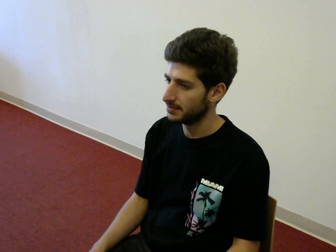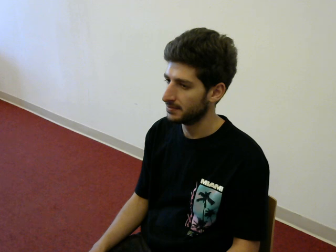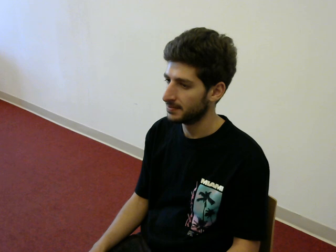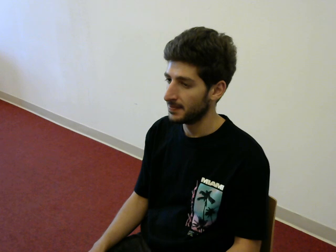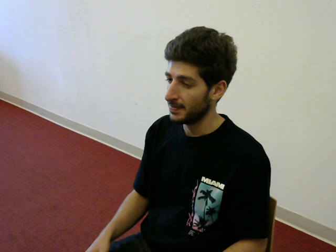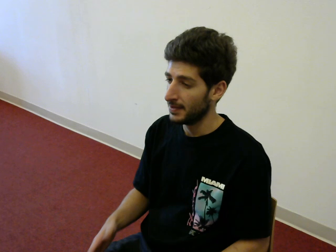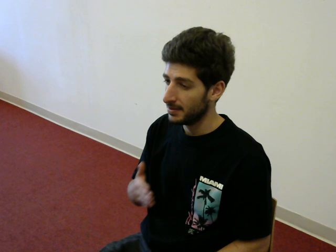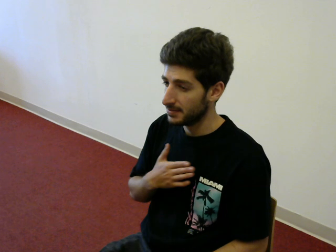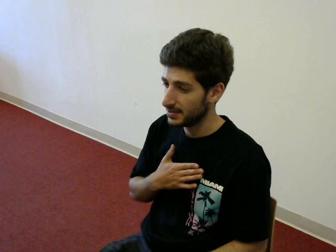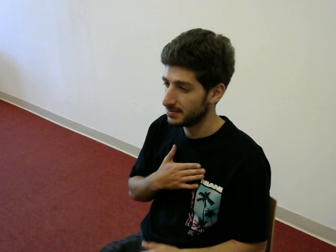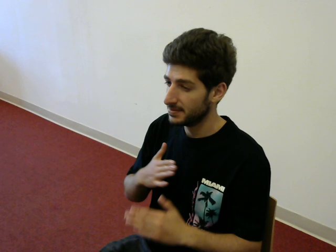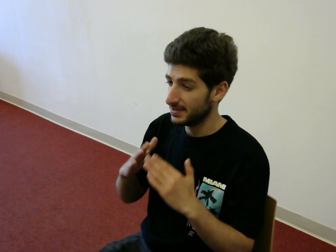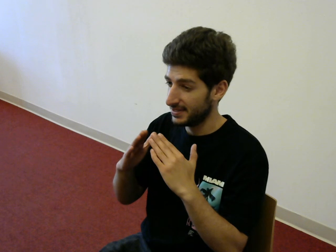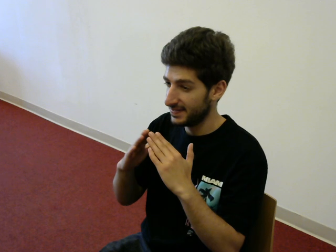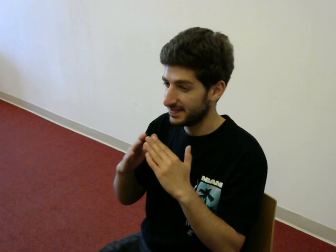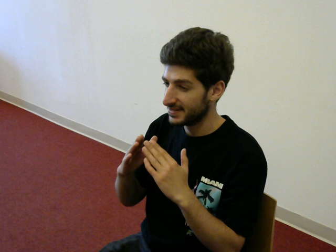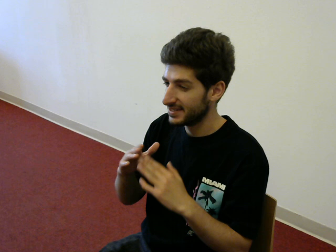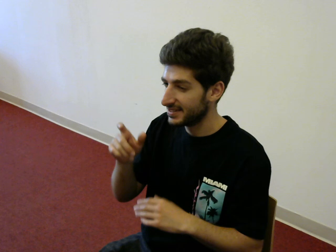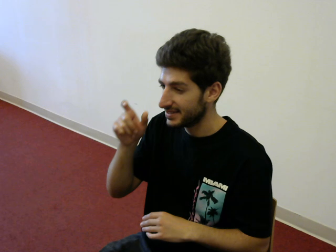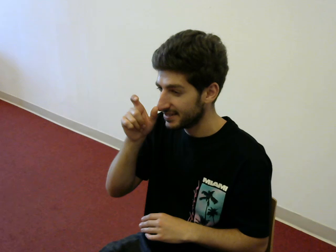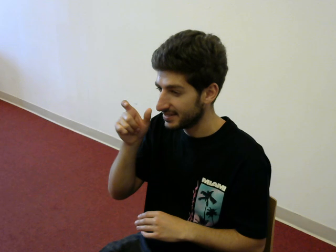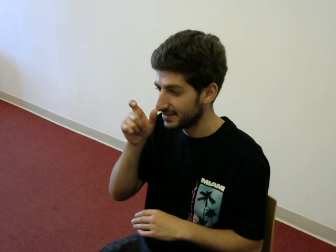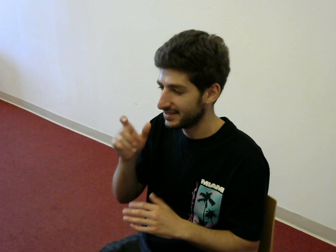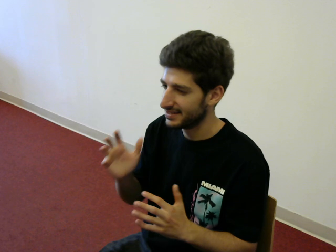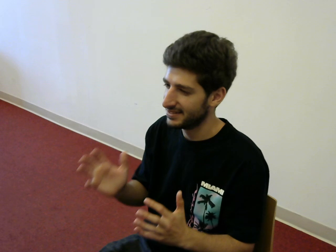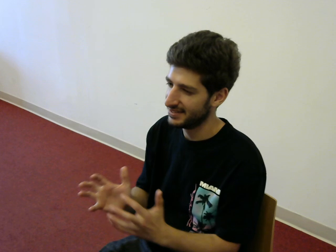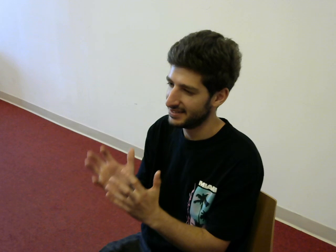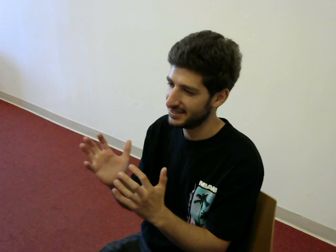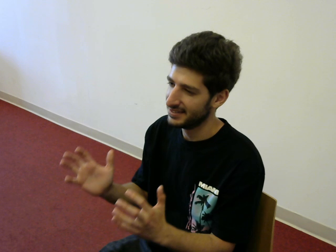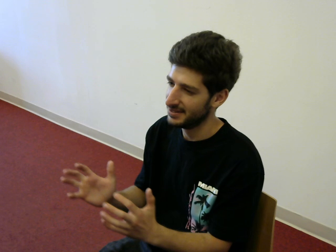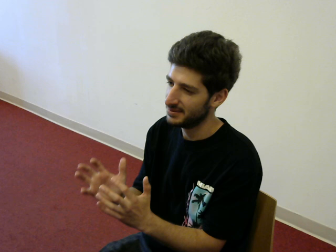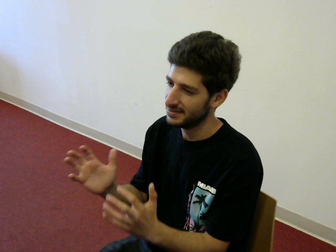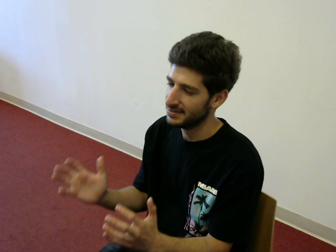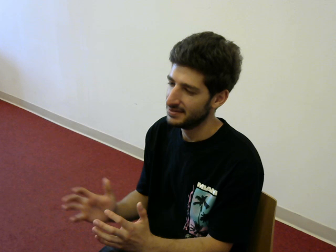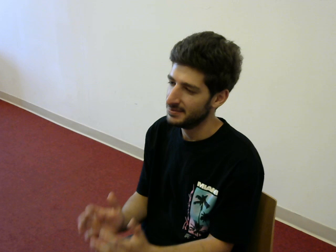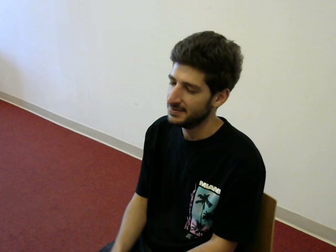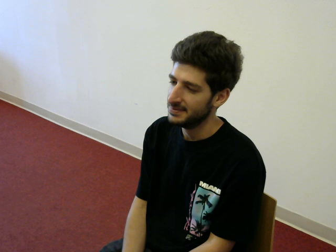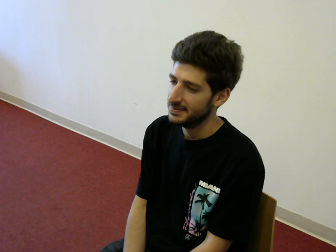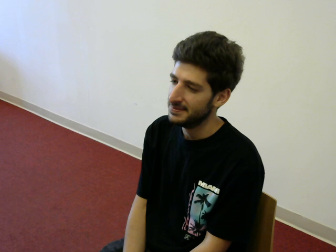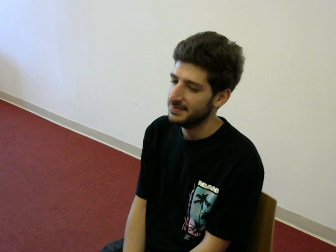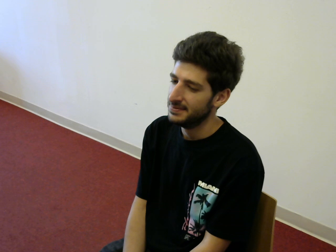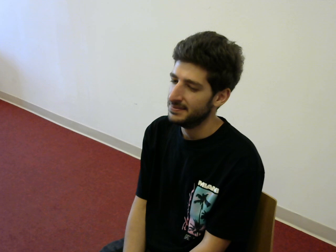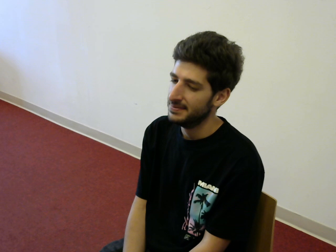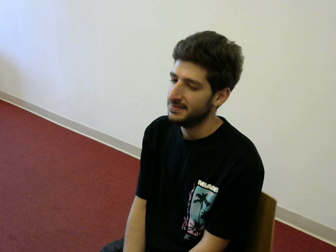Mən evdə it saxlayıram